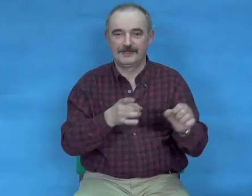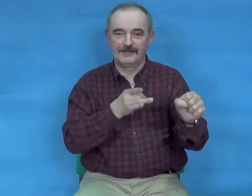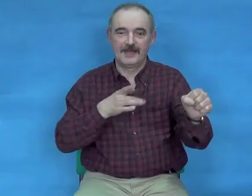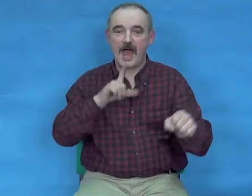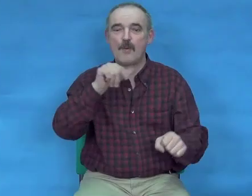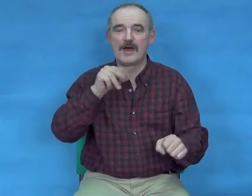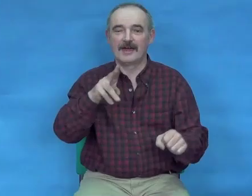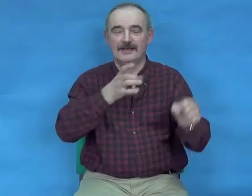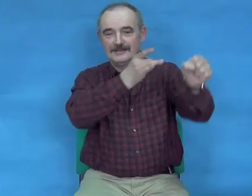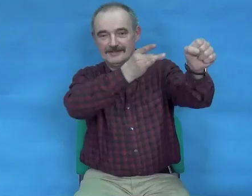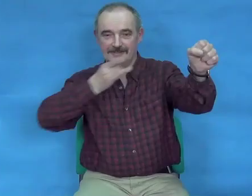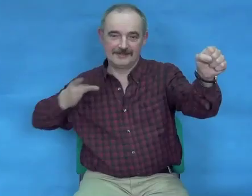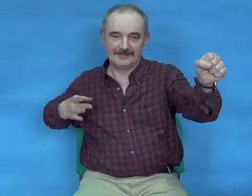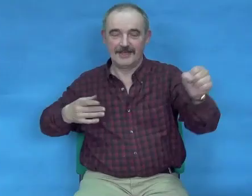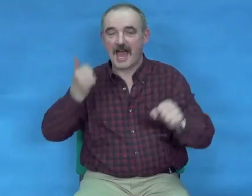Strzela z łuku.